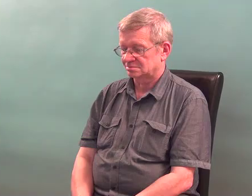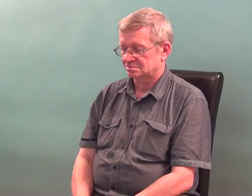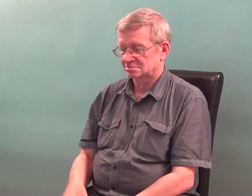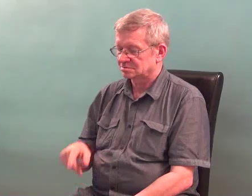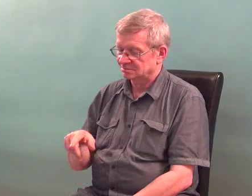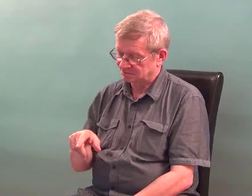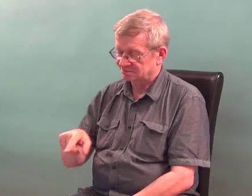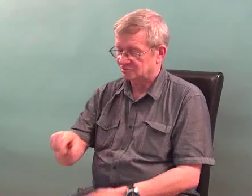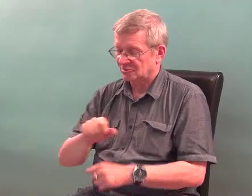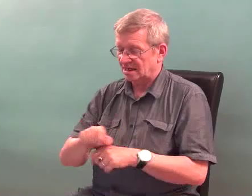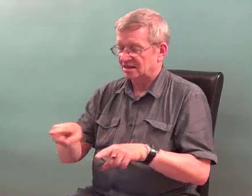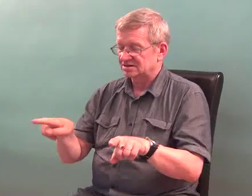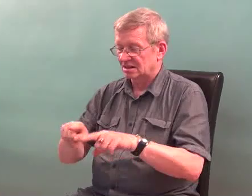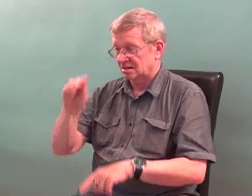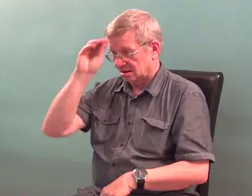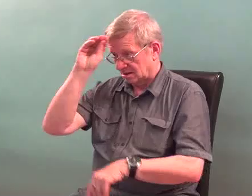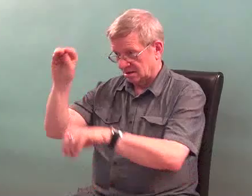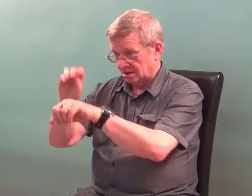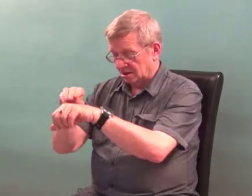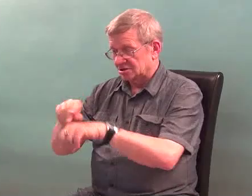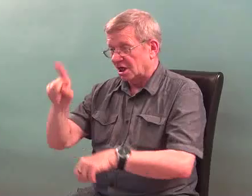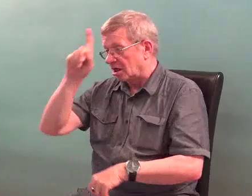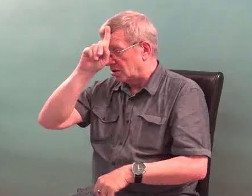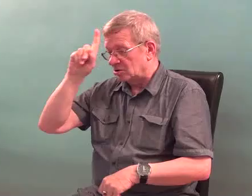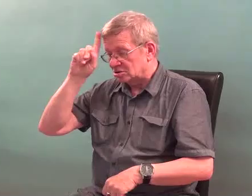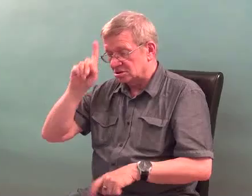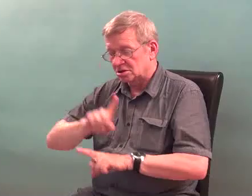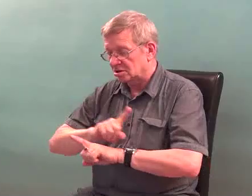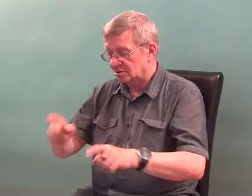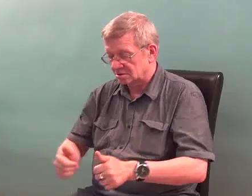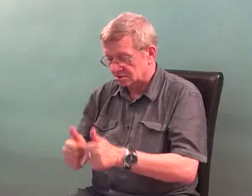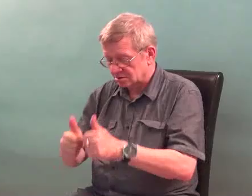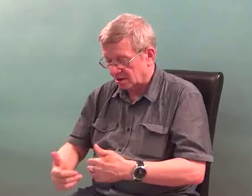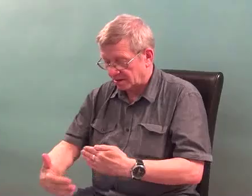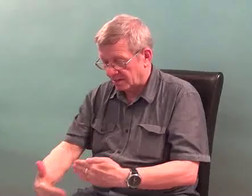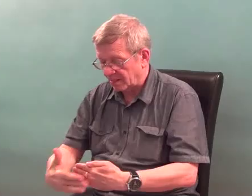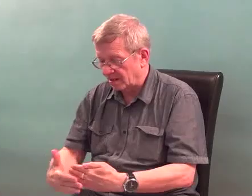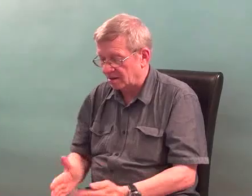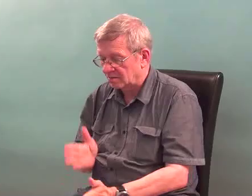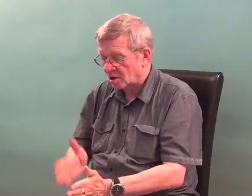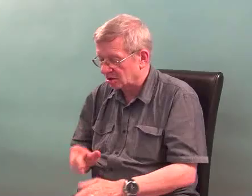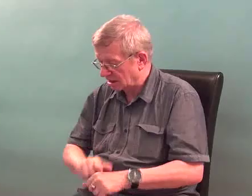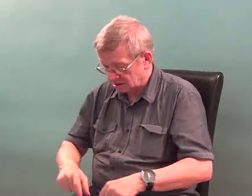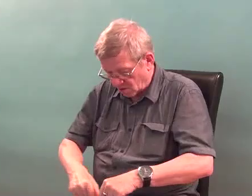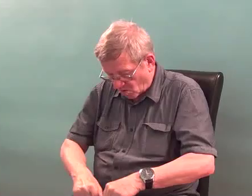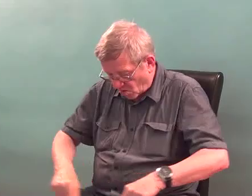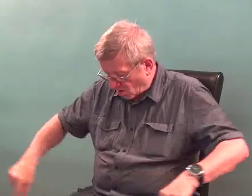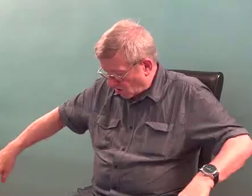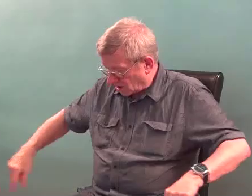Znak informuje ludzi, że nie wolno stać blisko krawędzi peronu na dworcu.